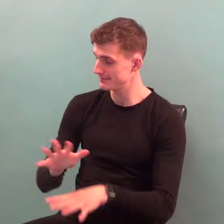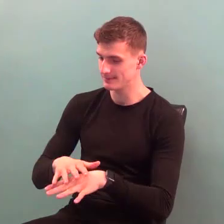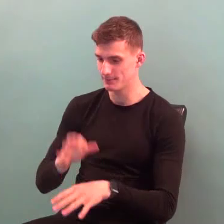Dobrze.